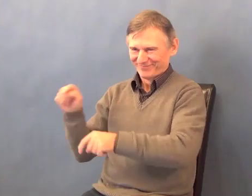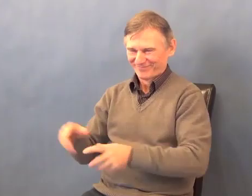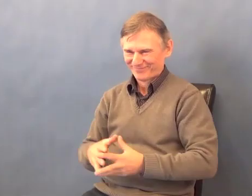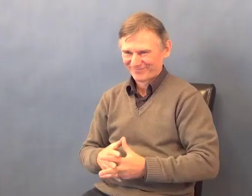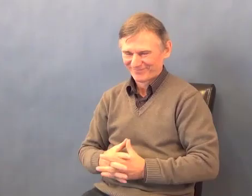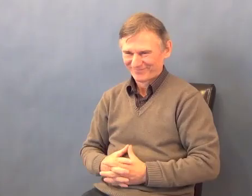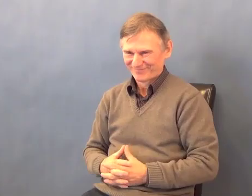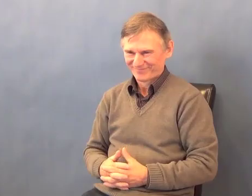Przychodziły.